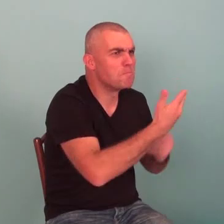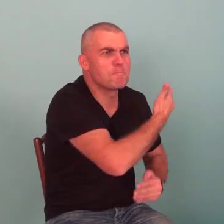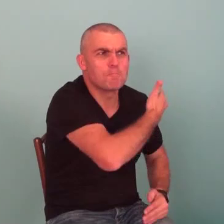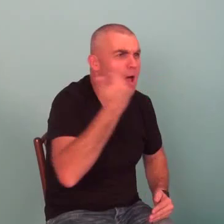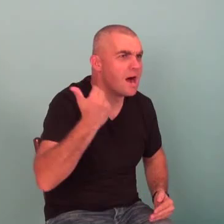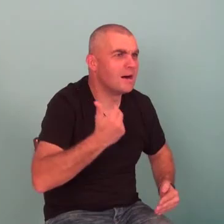Brakuje części płotu.